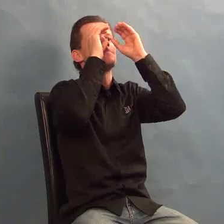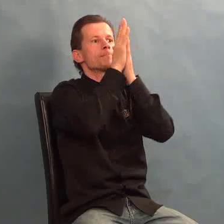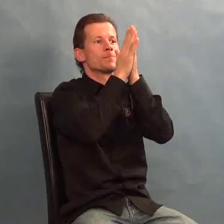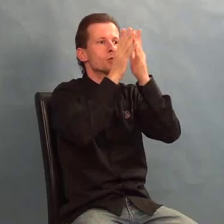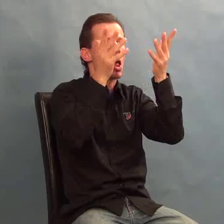Gdzie był hotel?